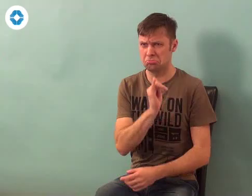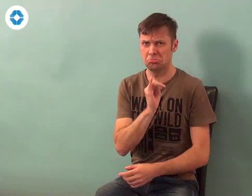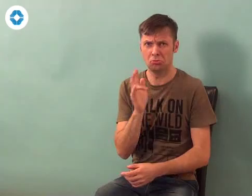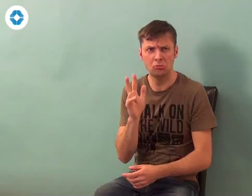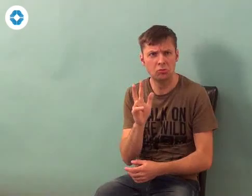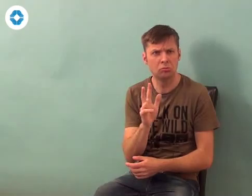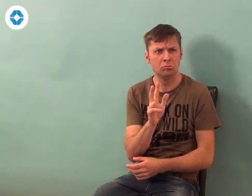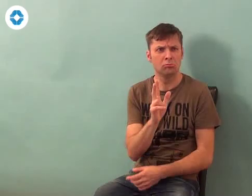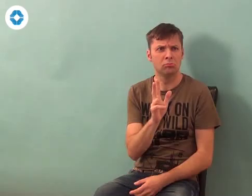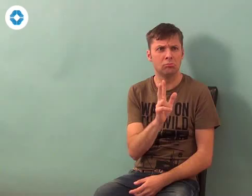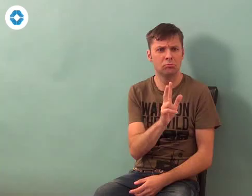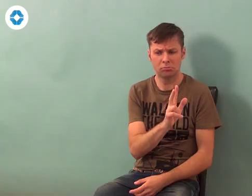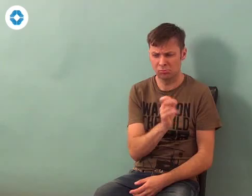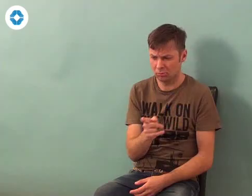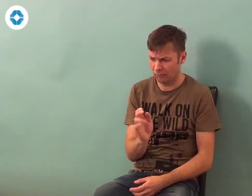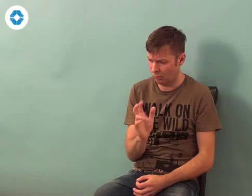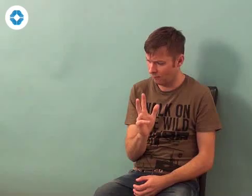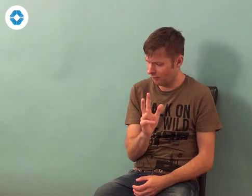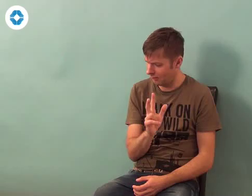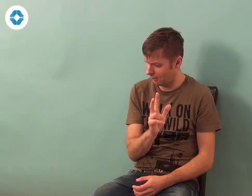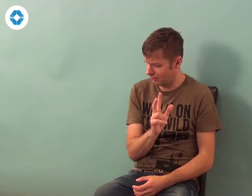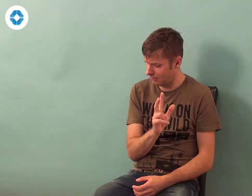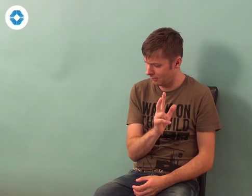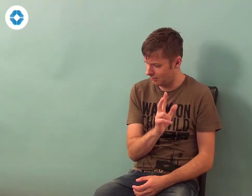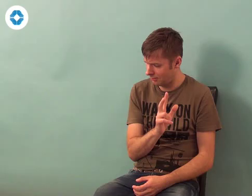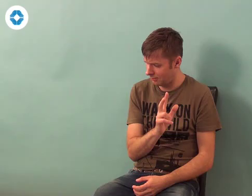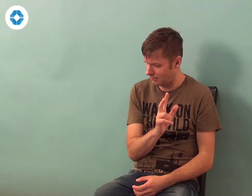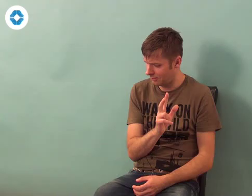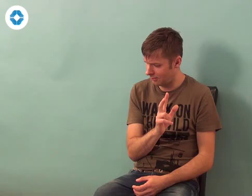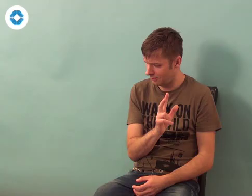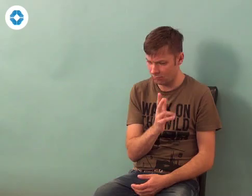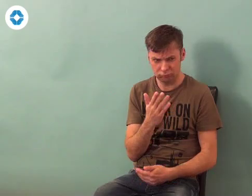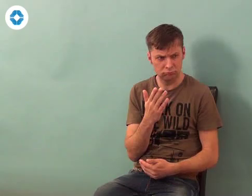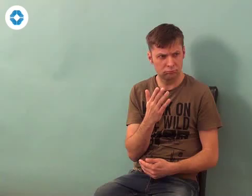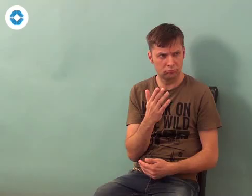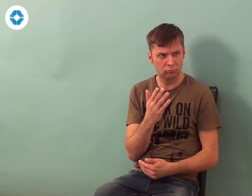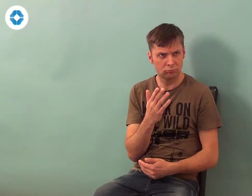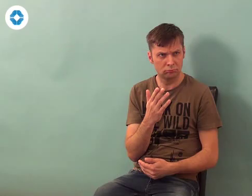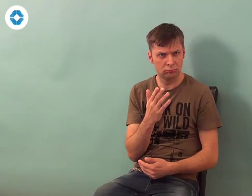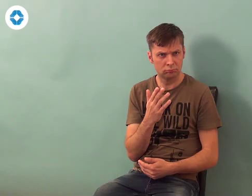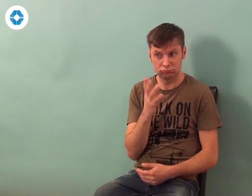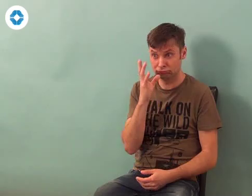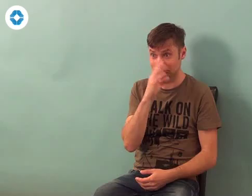Oni poszli, a pan się zastanawiał i... zapomniałem.